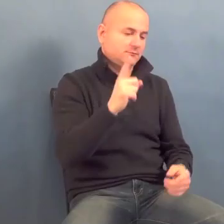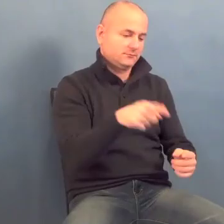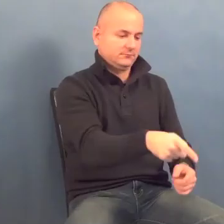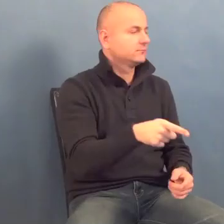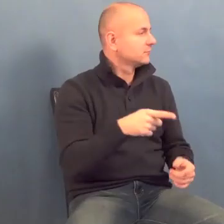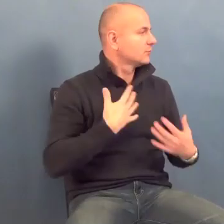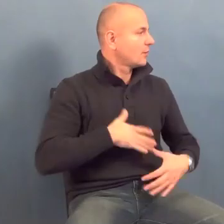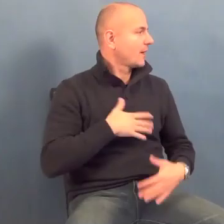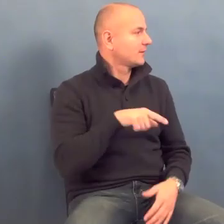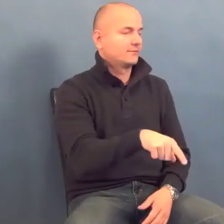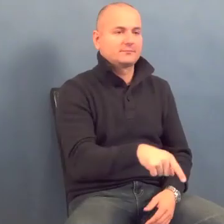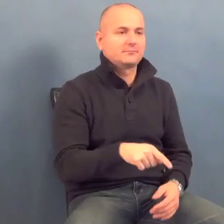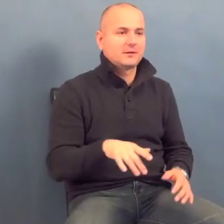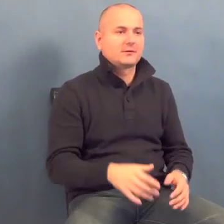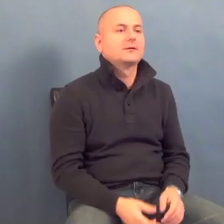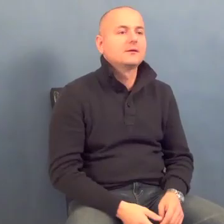Więc jest zakaz kąpieli.